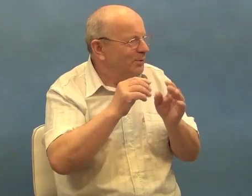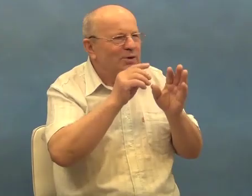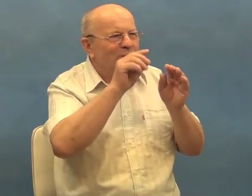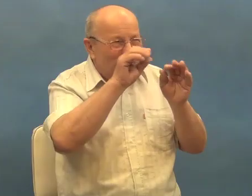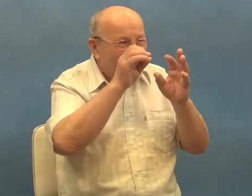Patrzy przez lornetkę.